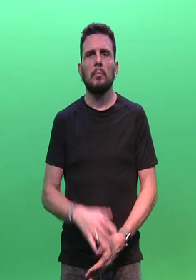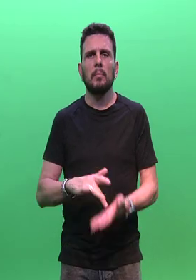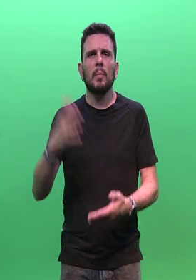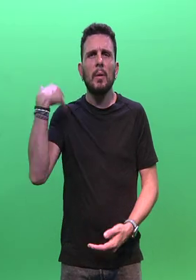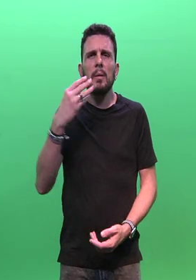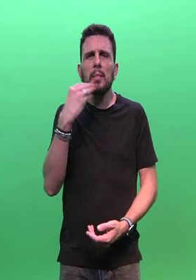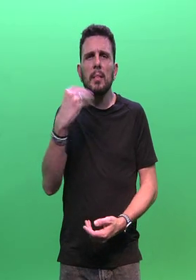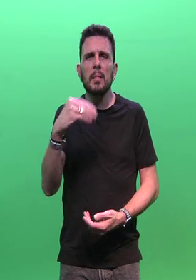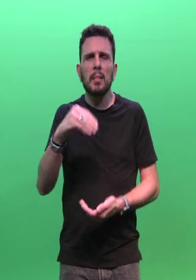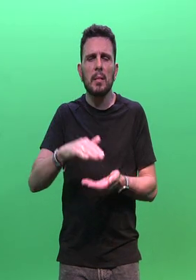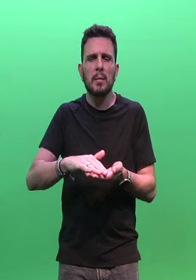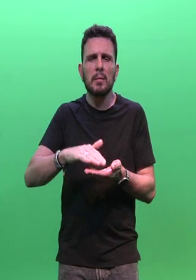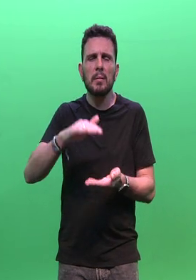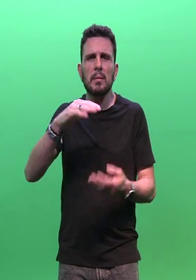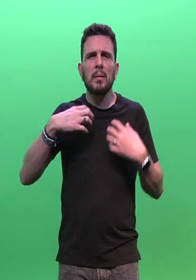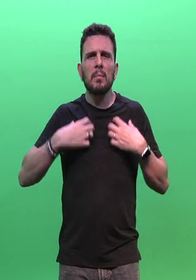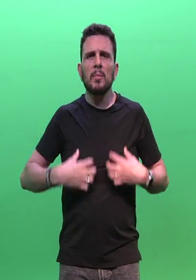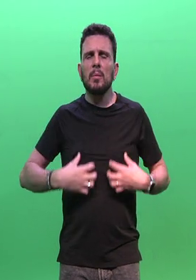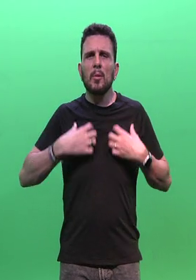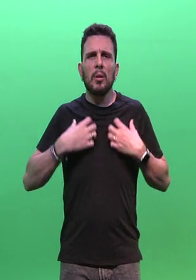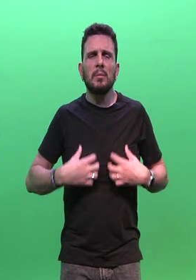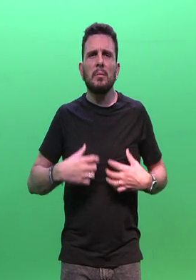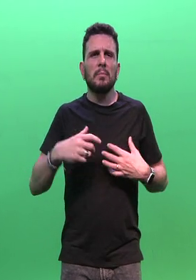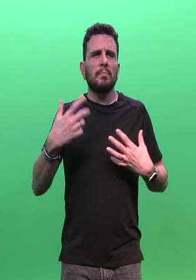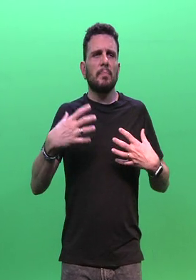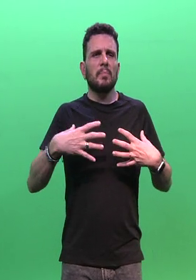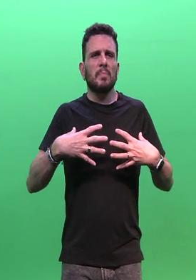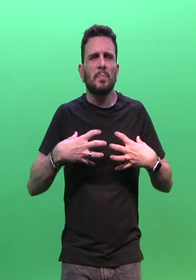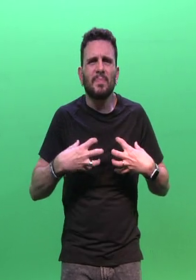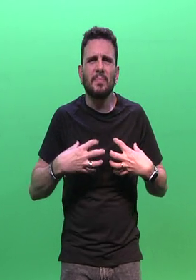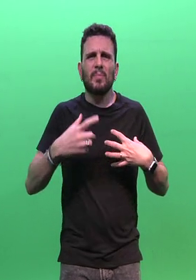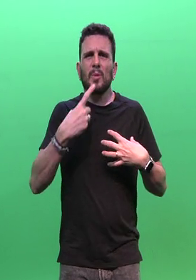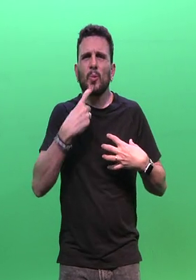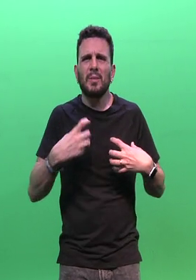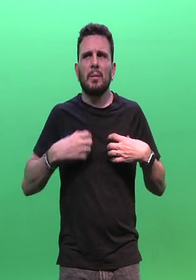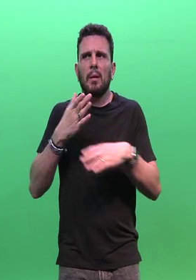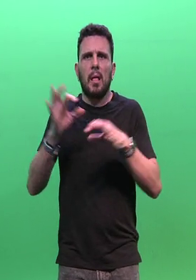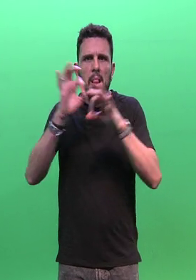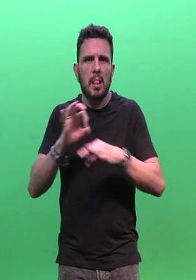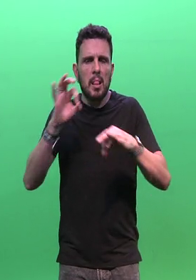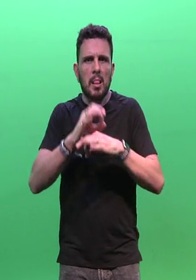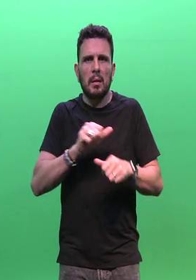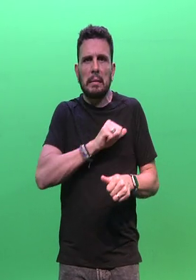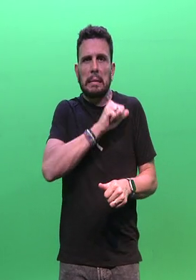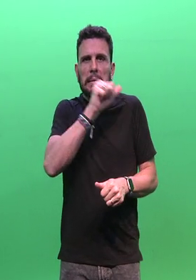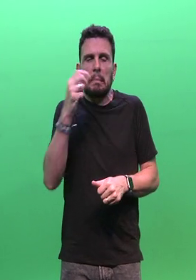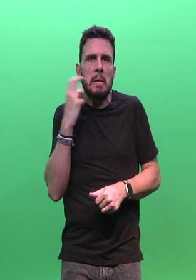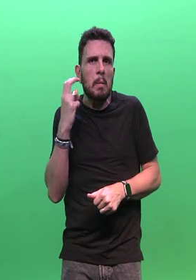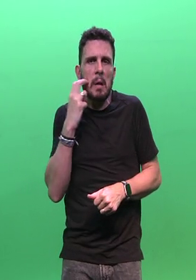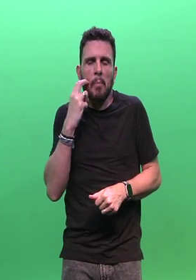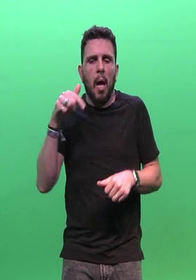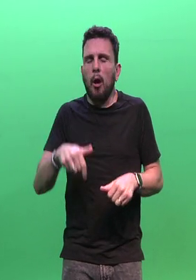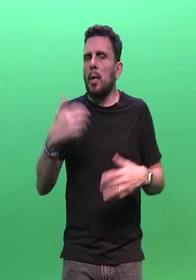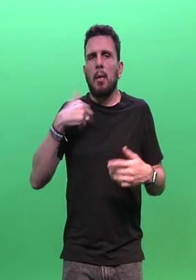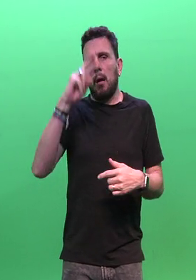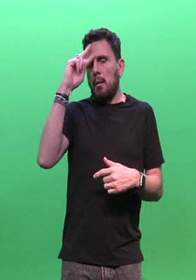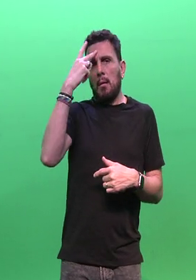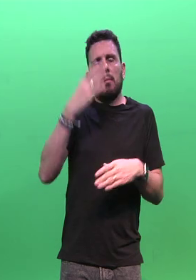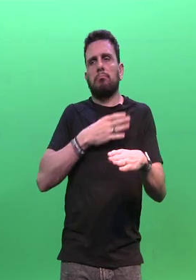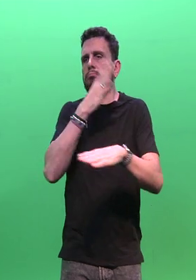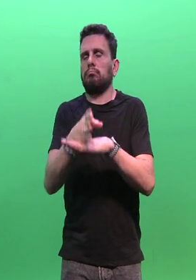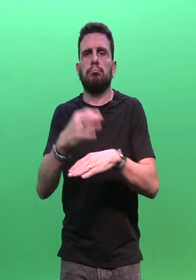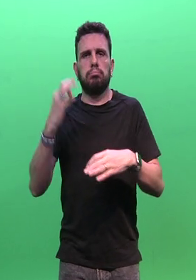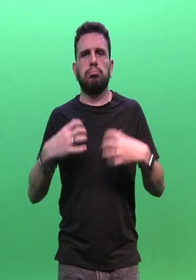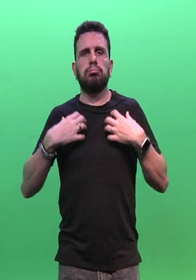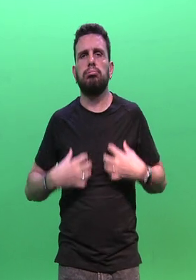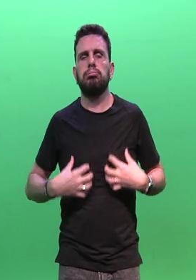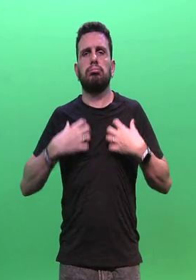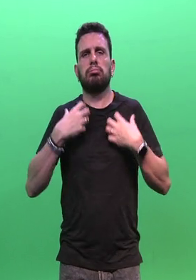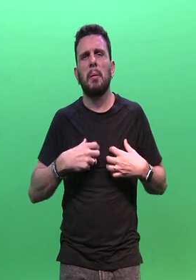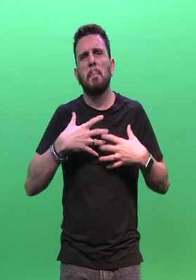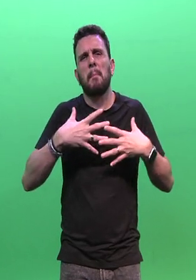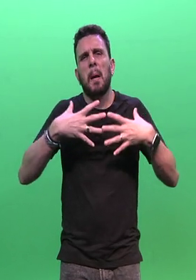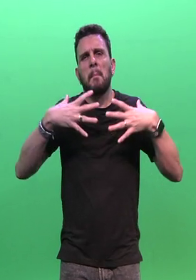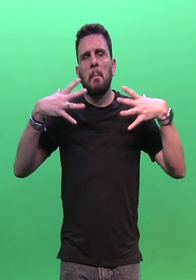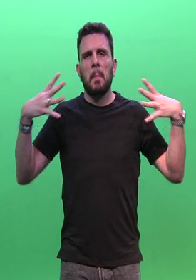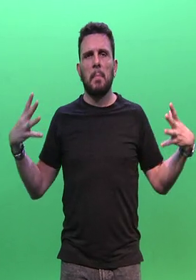Quan era jove, des de sempre, em feien mal els pulmons, em costava respirar. No havia anat al metge abans perquè em feia por, i ara he canviat d'opinió perquè sento els pulmons més inflats.